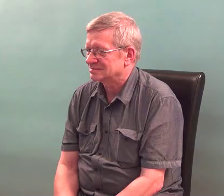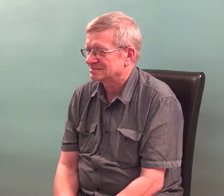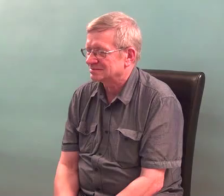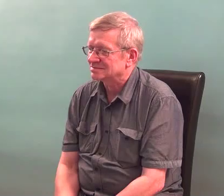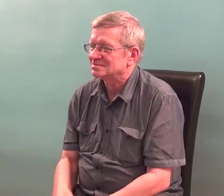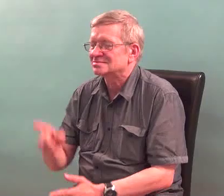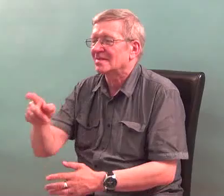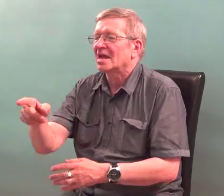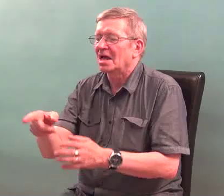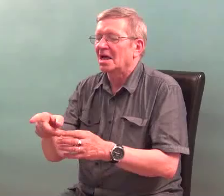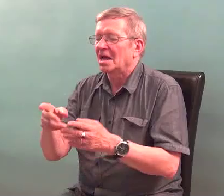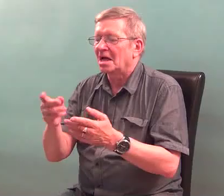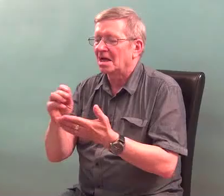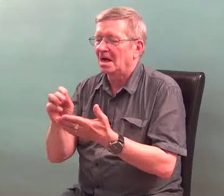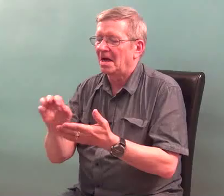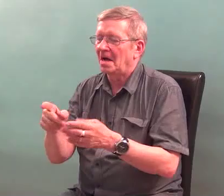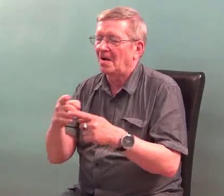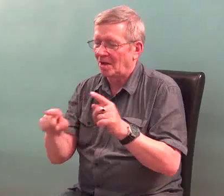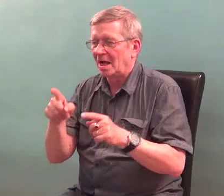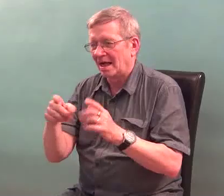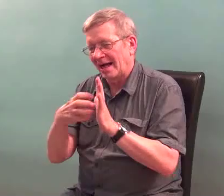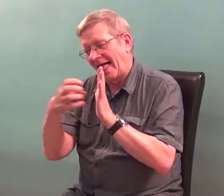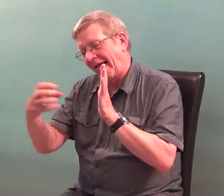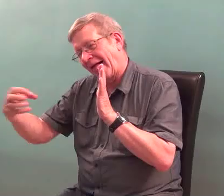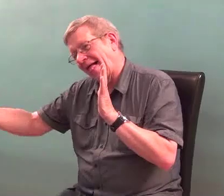Tam jest napisane krótko, ale ty gadaj dłużej.